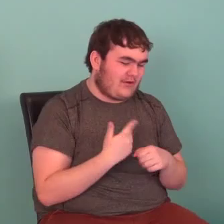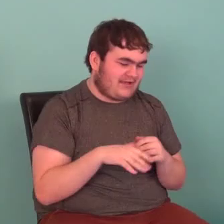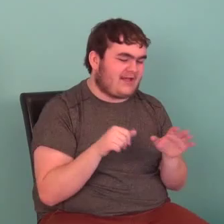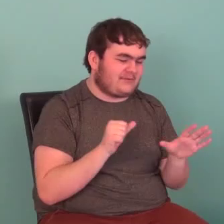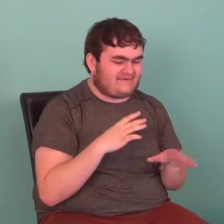Od szóstej jestem wolny.